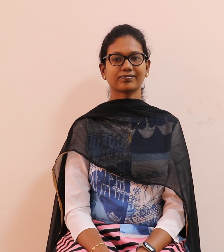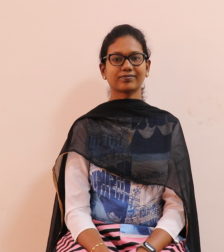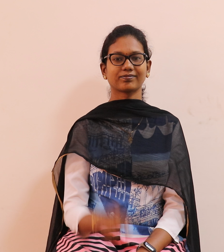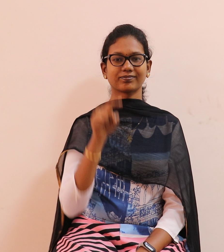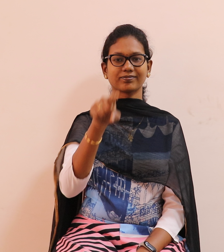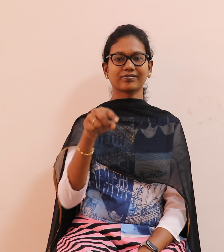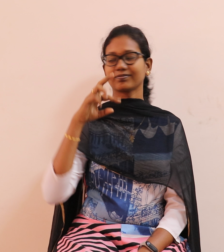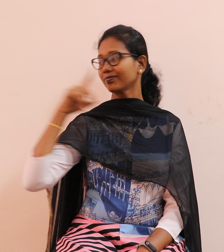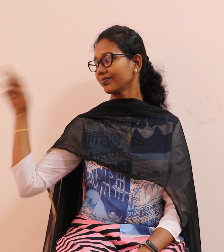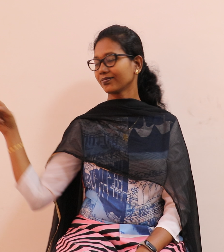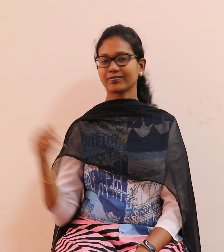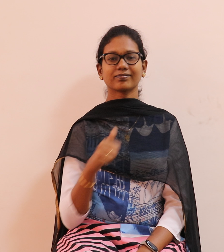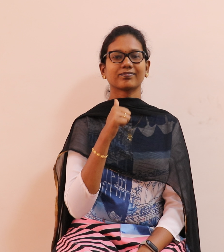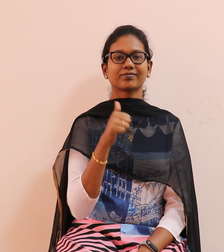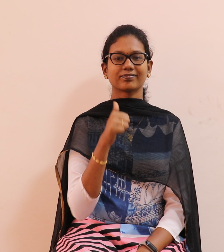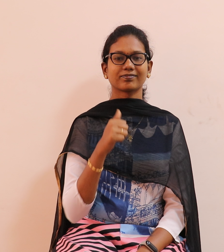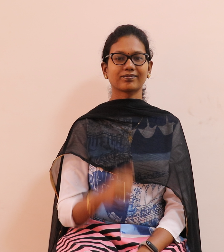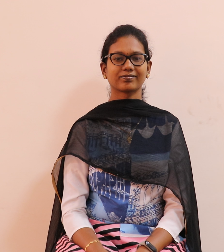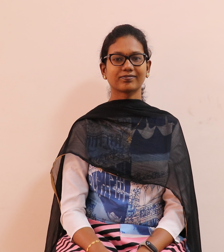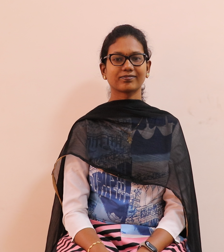what did you tell him